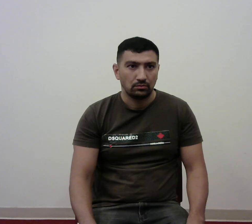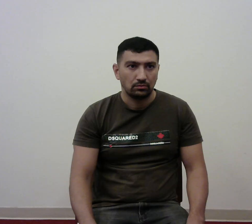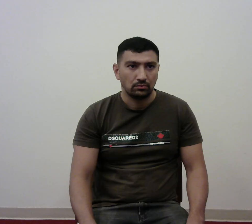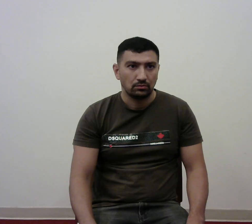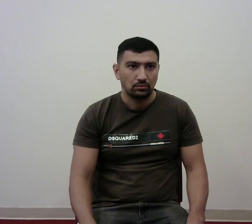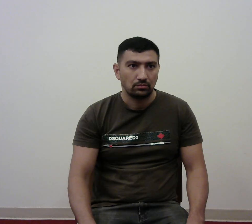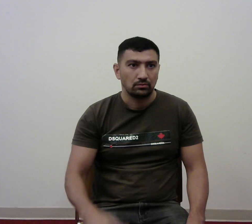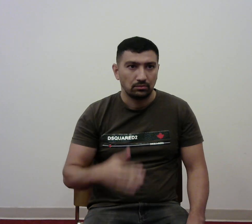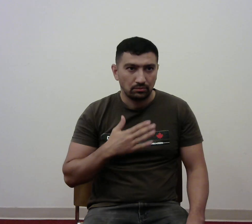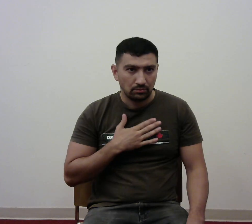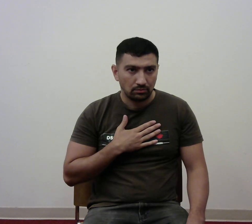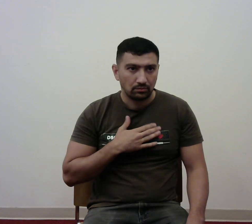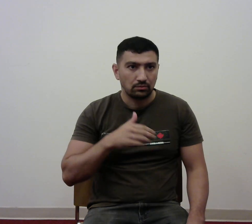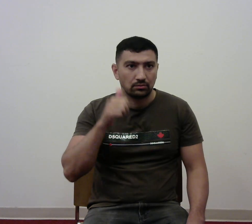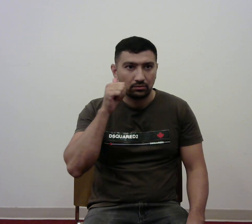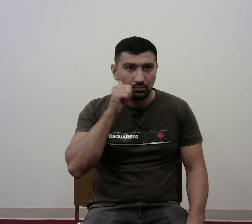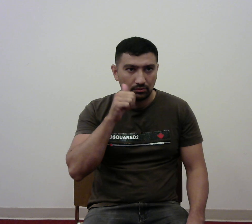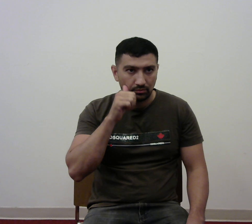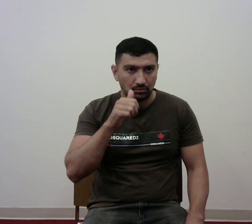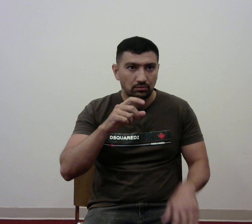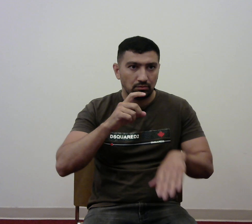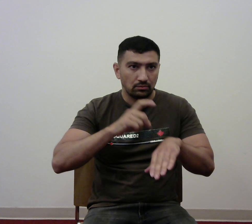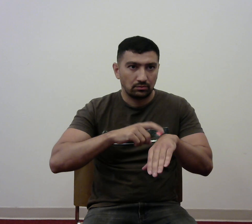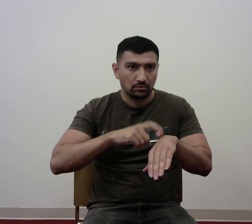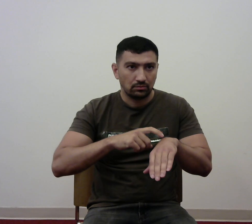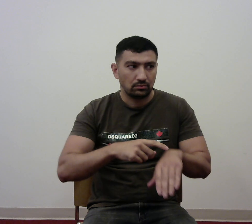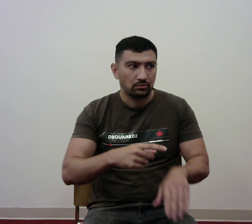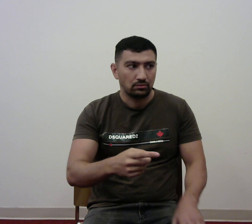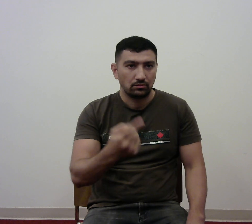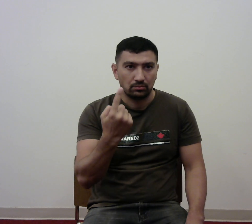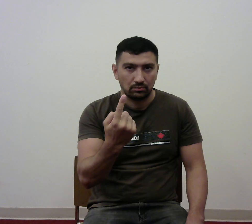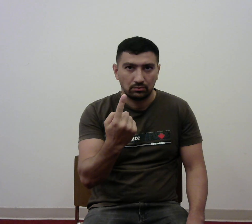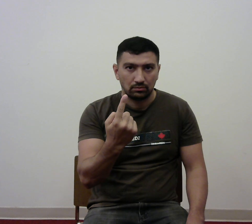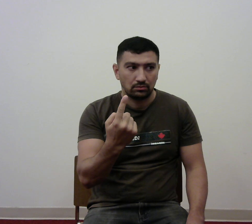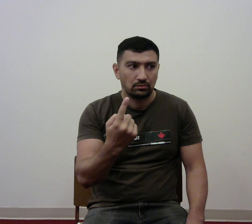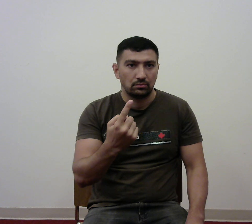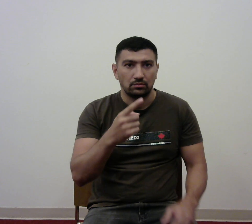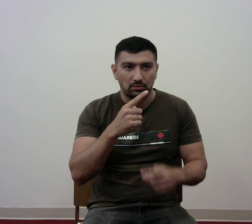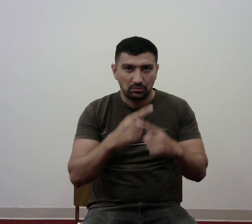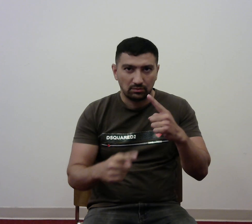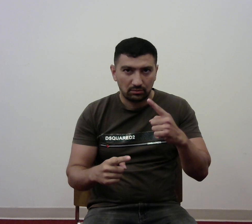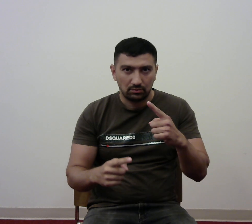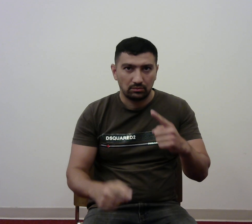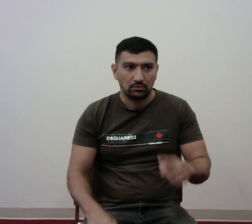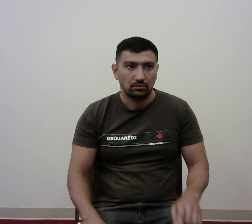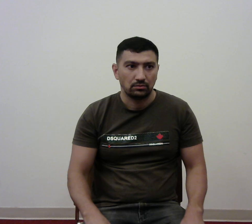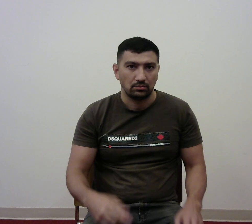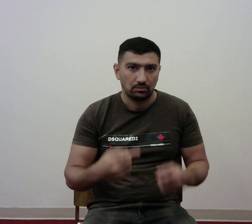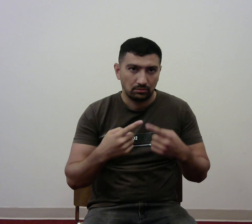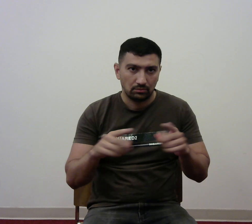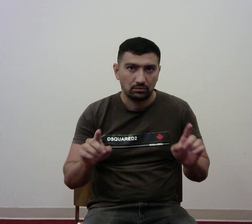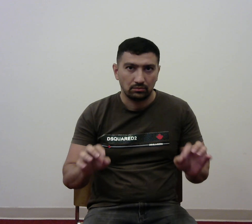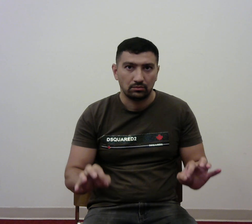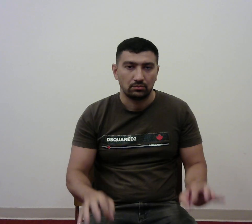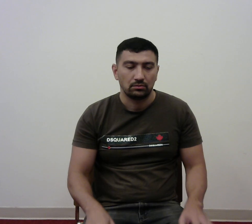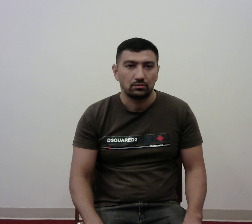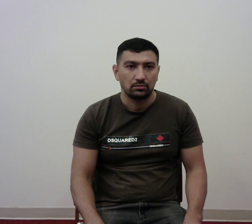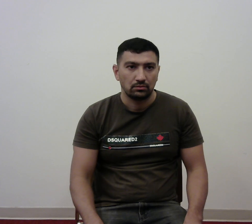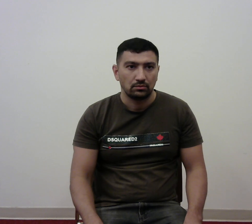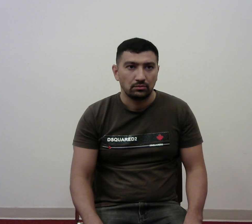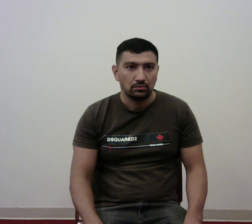Mən sabah saat birin yarısı boşam